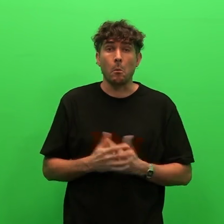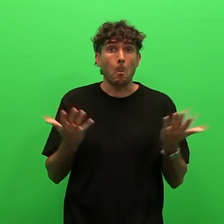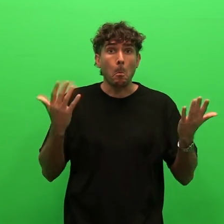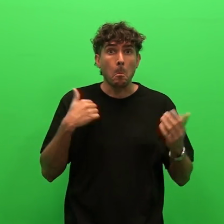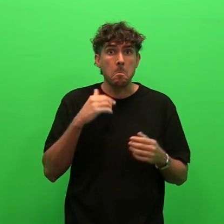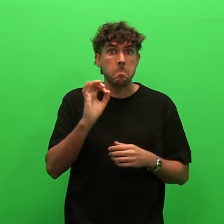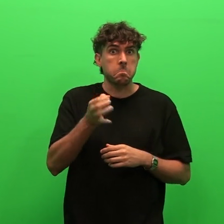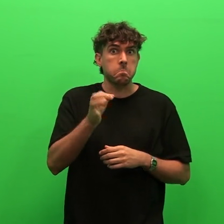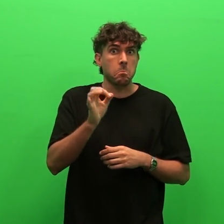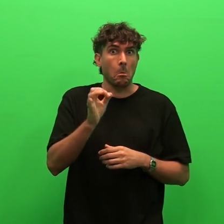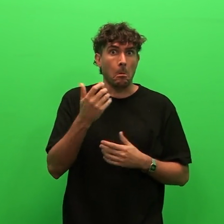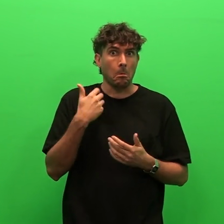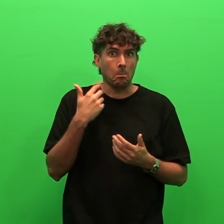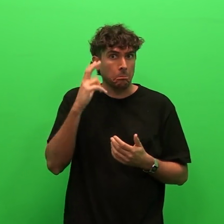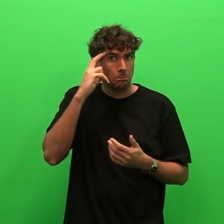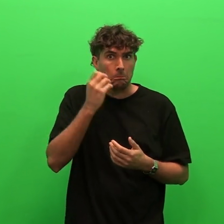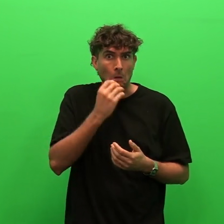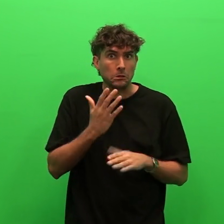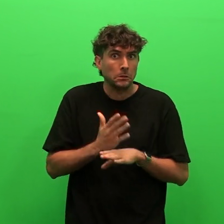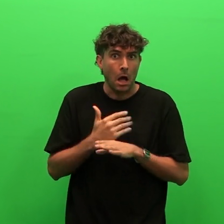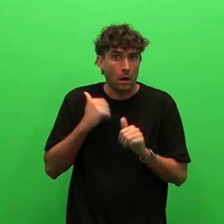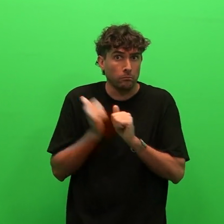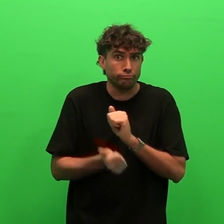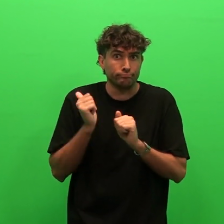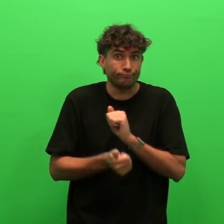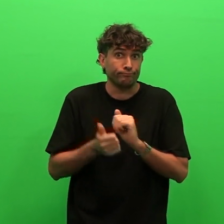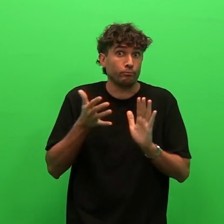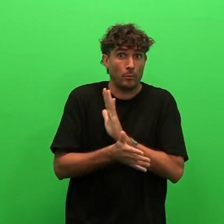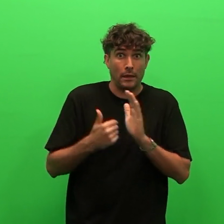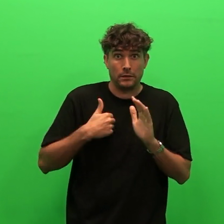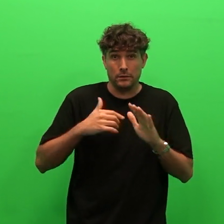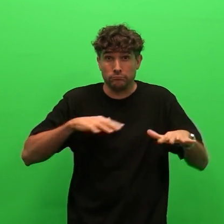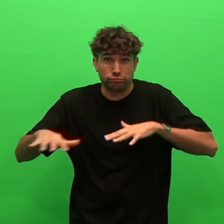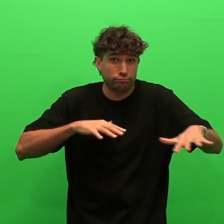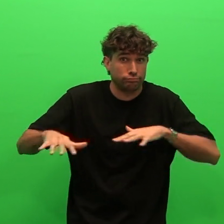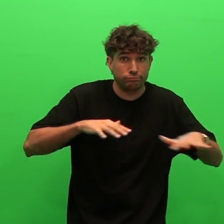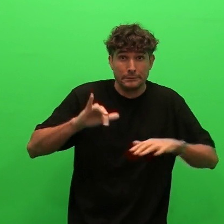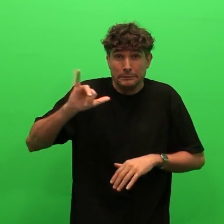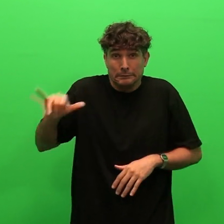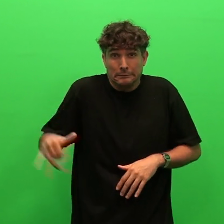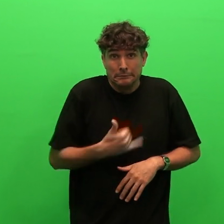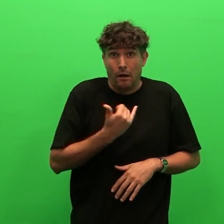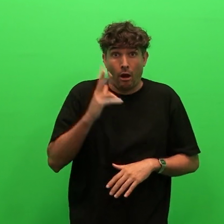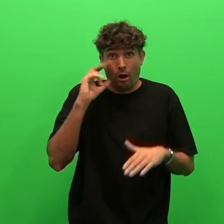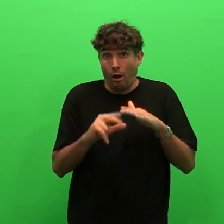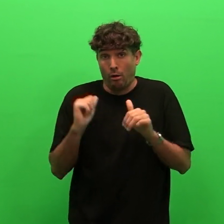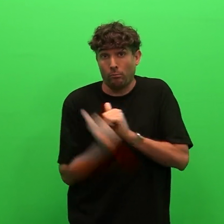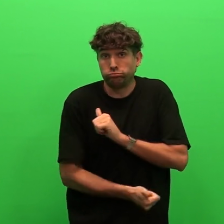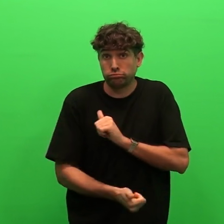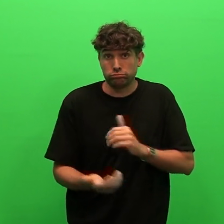No ho sé, jo sempre dormo bé, dormo com un tronc, perquè soc una persona molt activa i estic molt cansat, quan em poso al llit m'adormo de seguida.